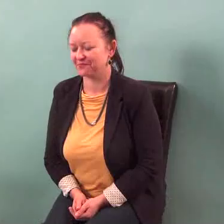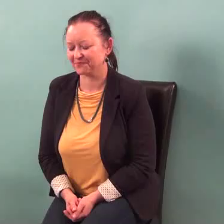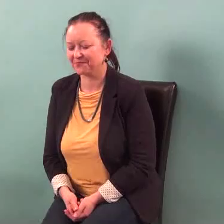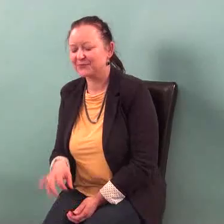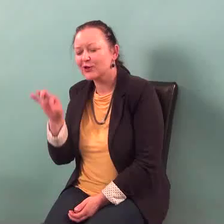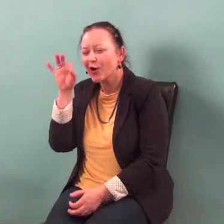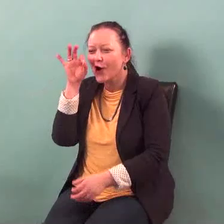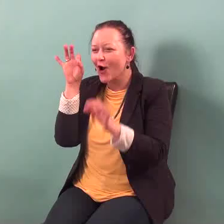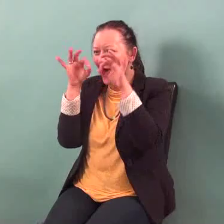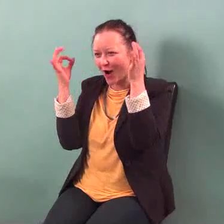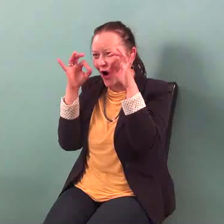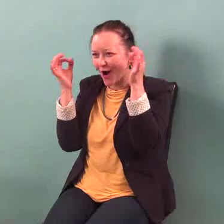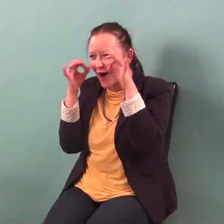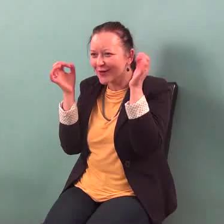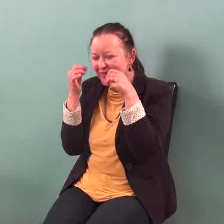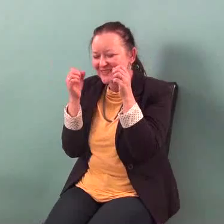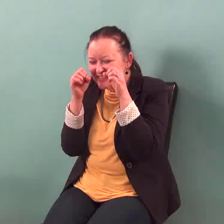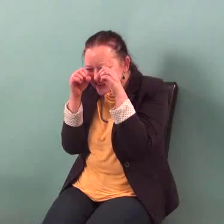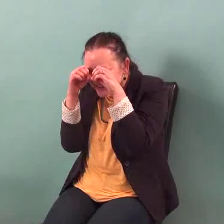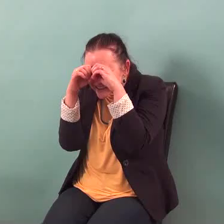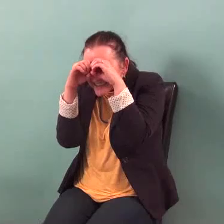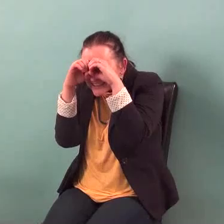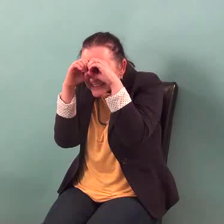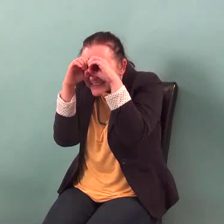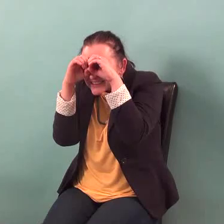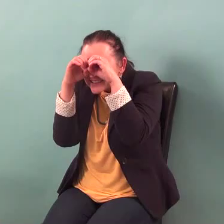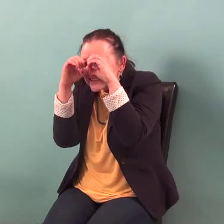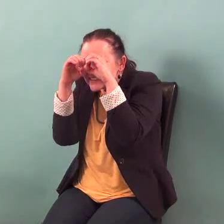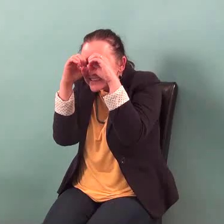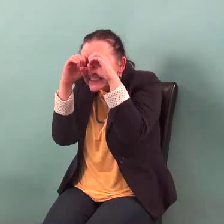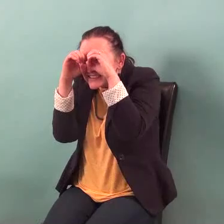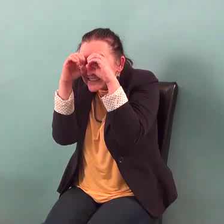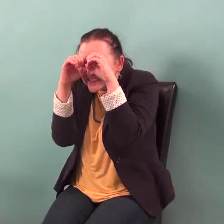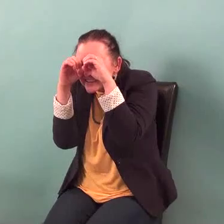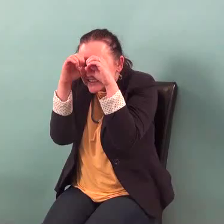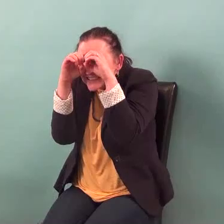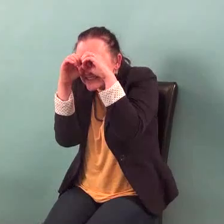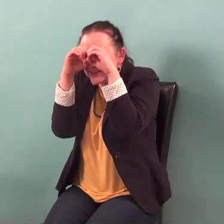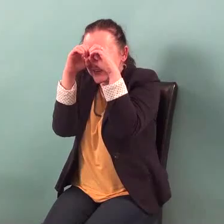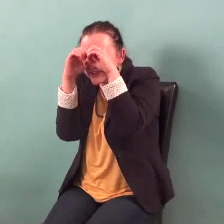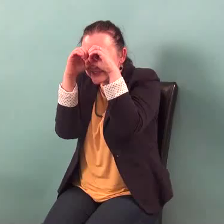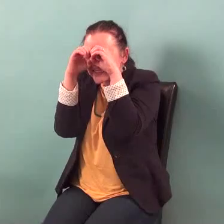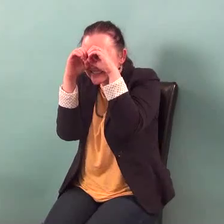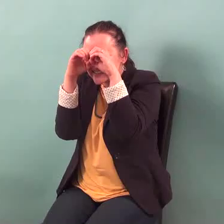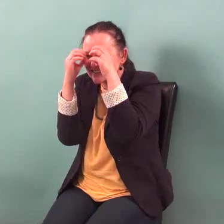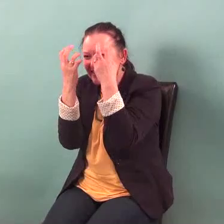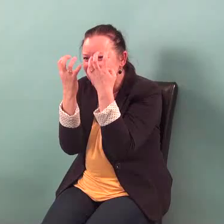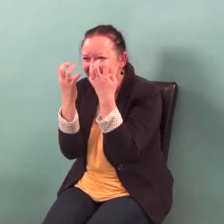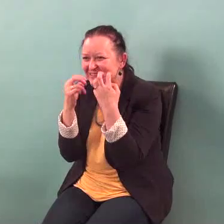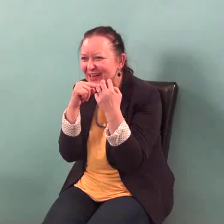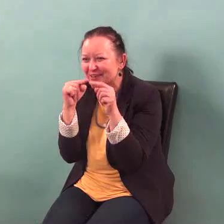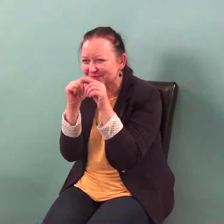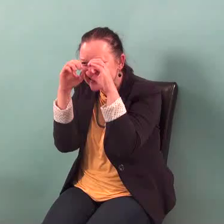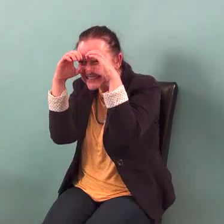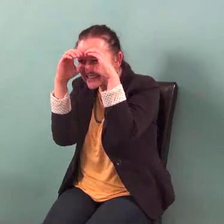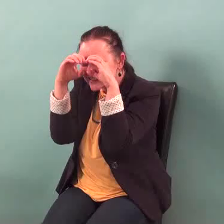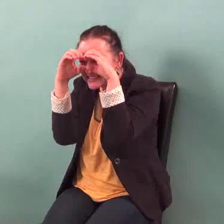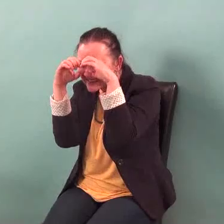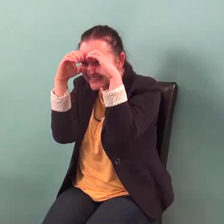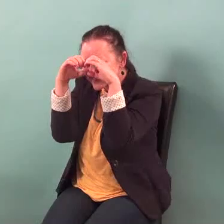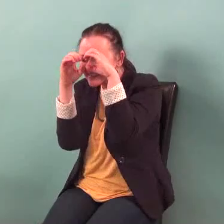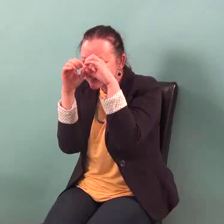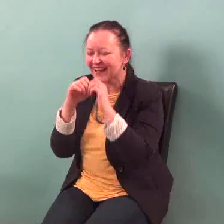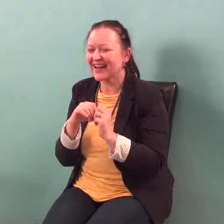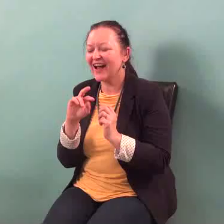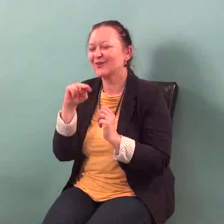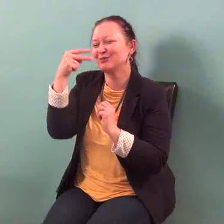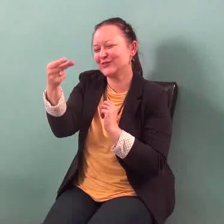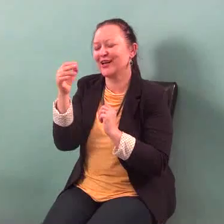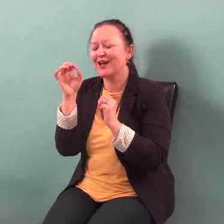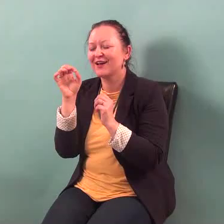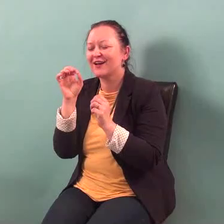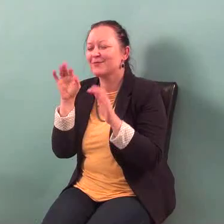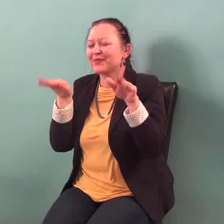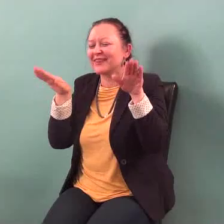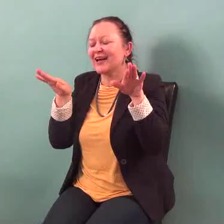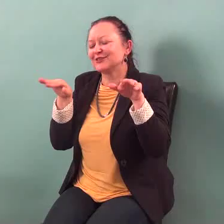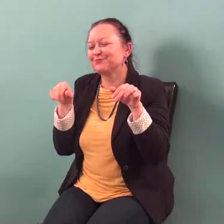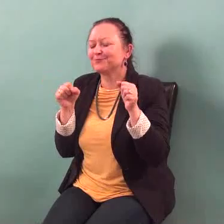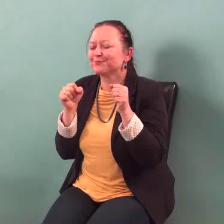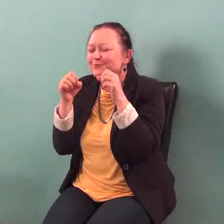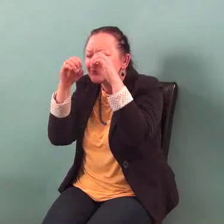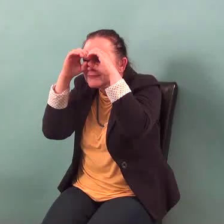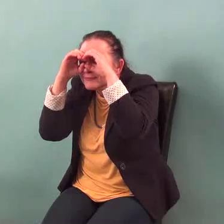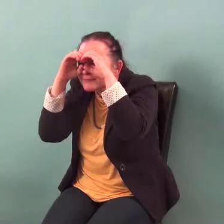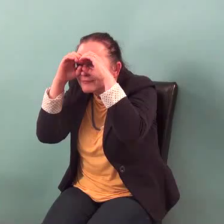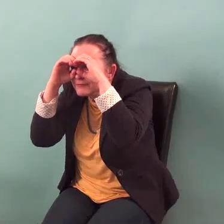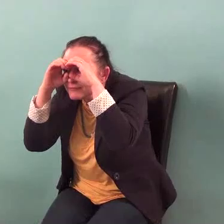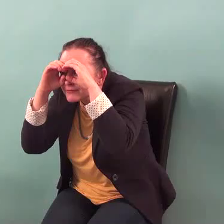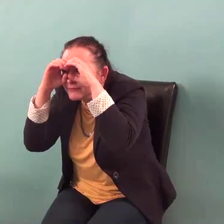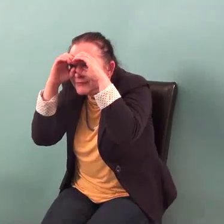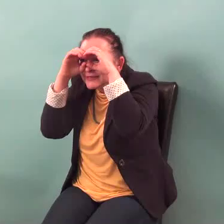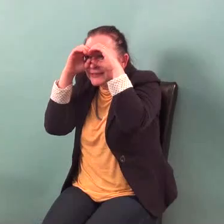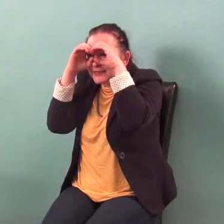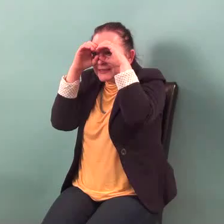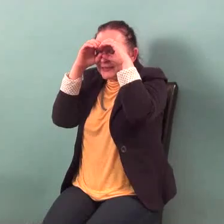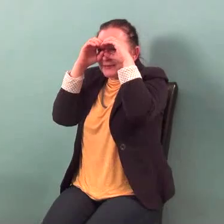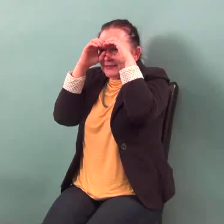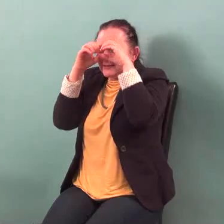Kot z czerwonymi naczyniami krwionośnymi na oczach patrzy na ptaka przez lornetkę i a tak tak samo na niego patrzy.